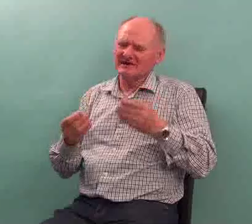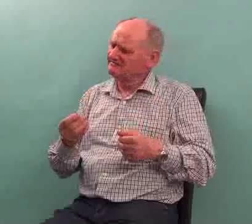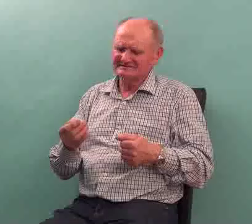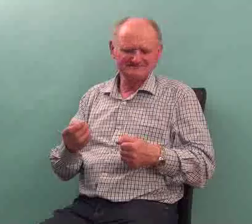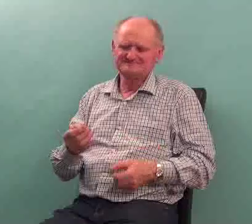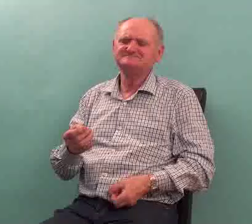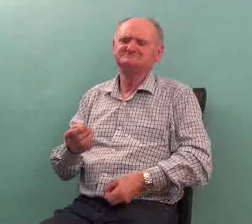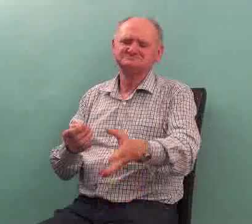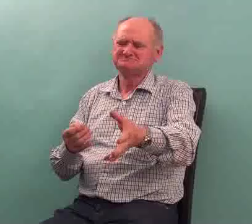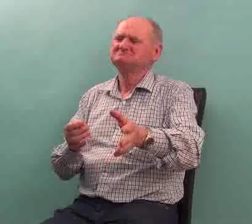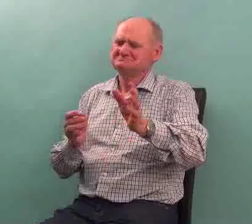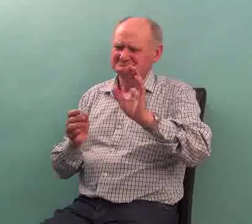Wyrzuca kamień.